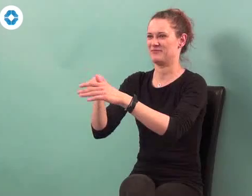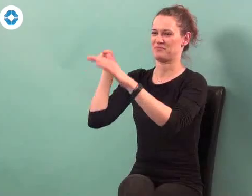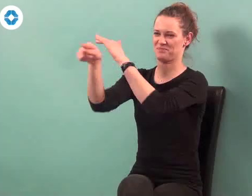Już.